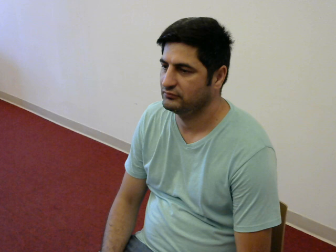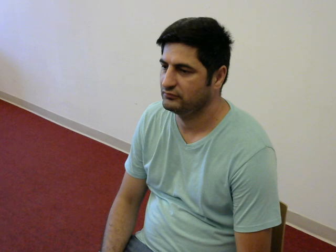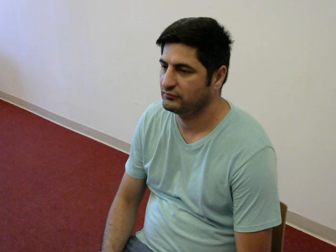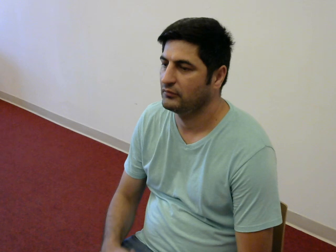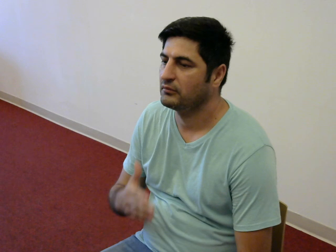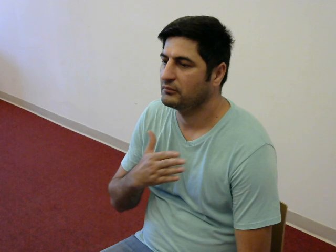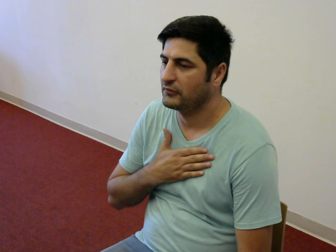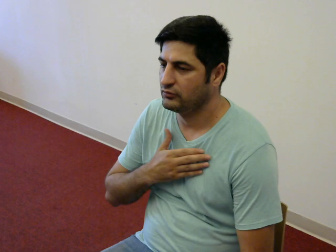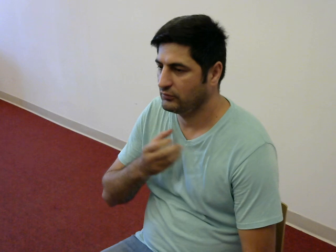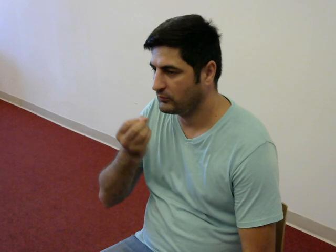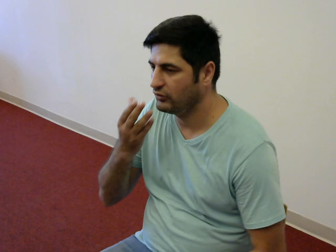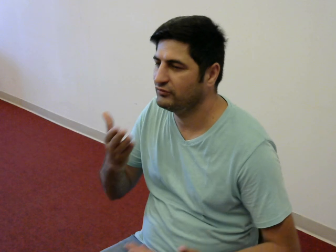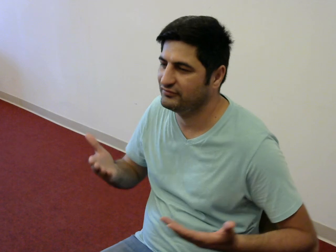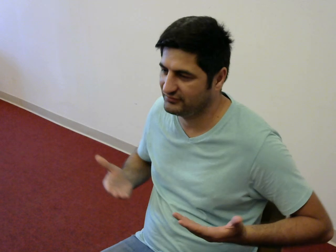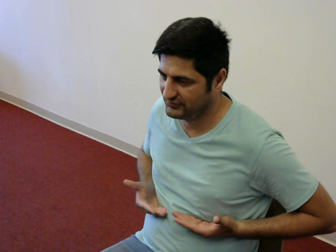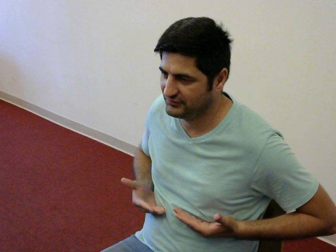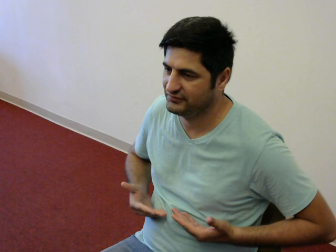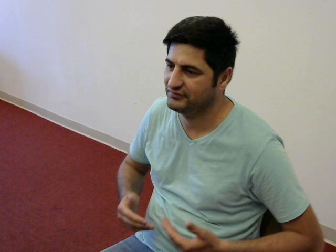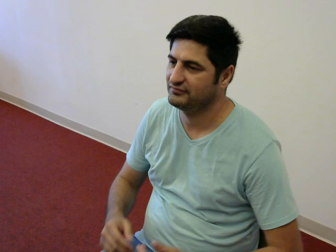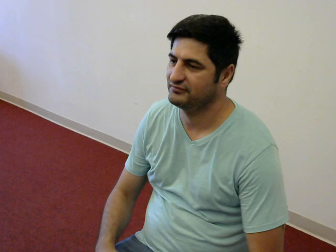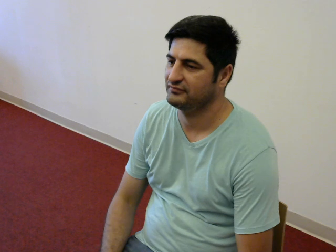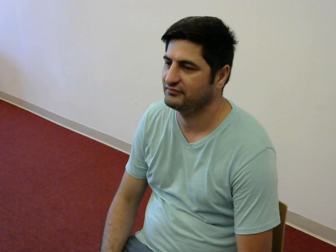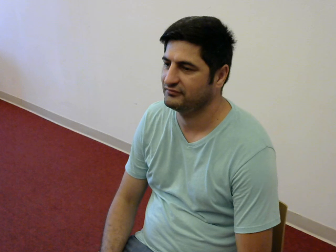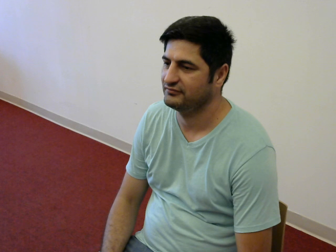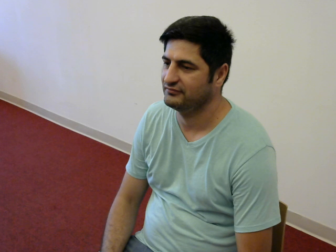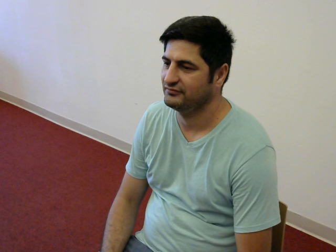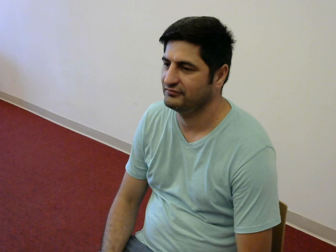Mən Bakıda yaşayıram